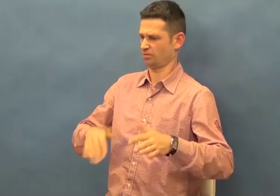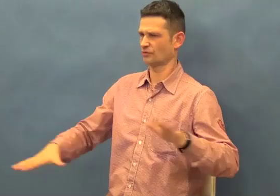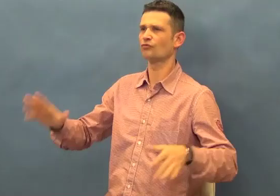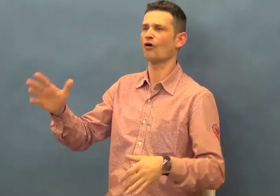Brudno.